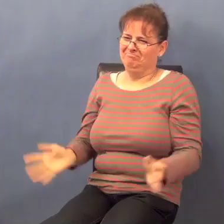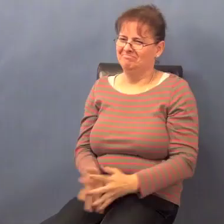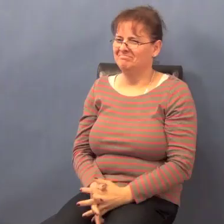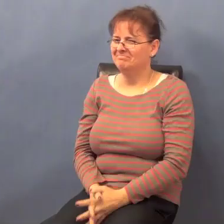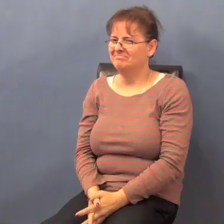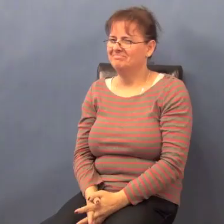Strzela i już.